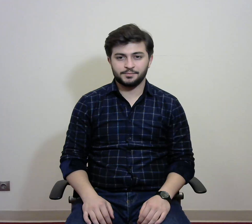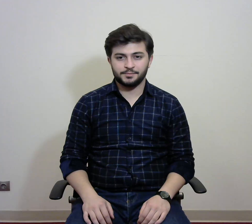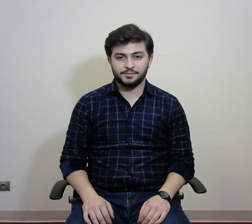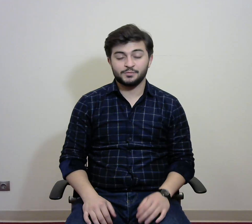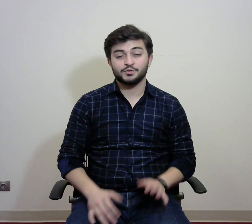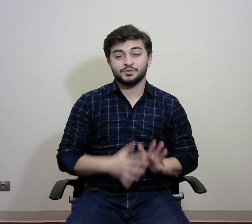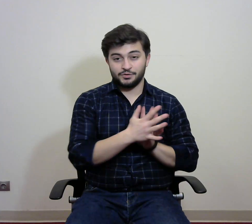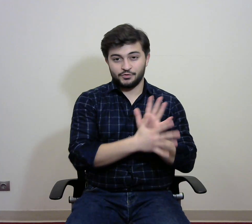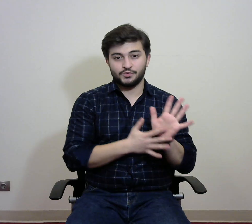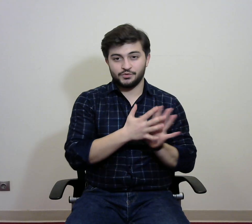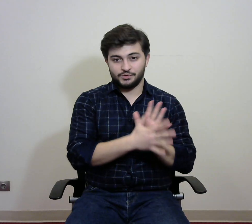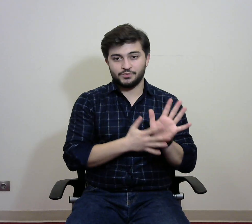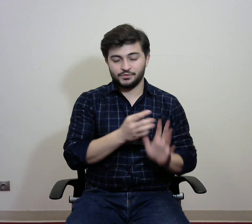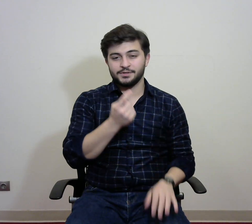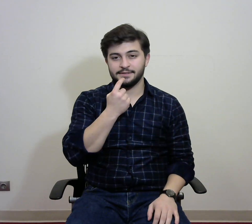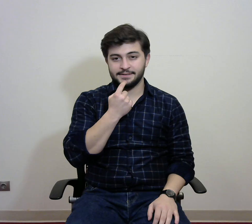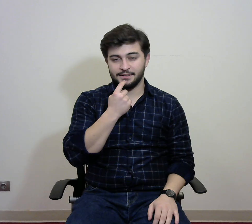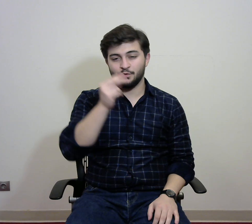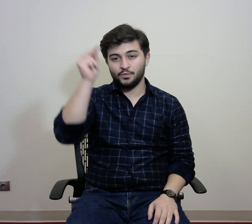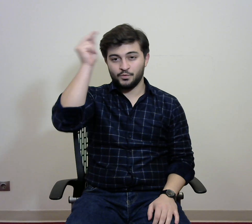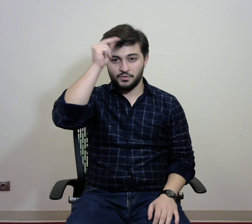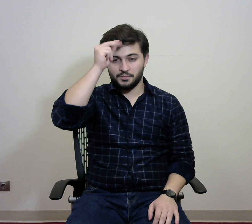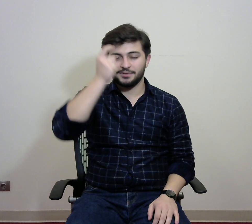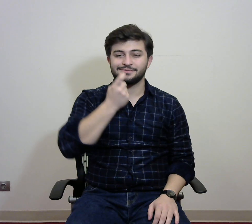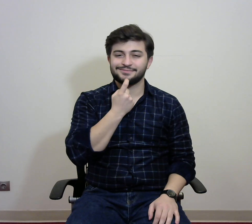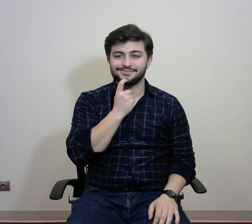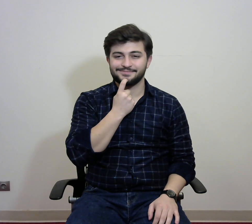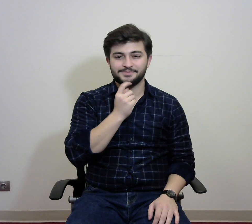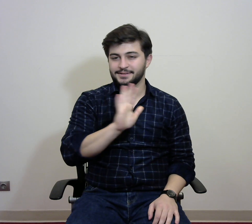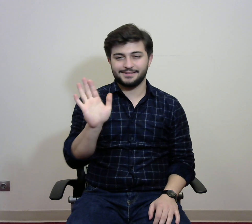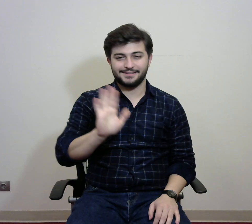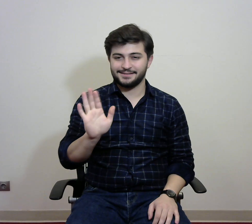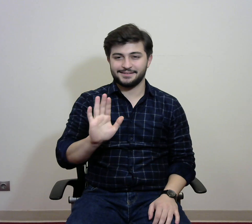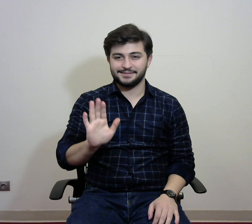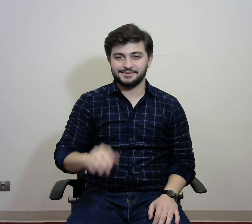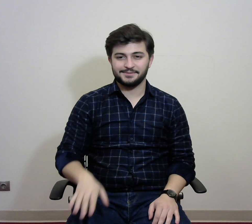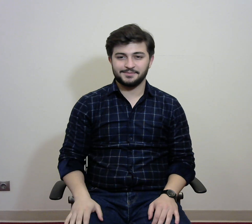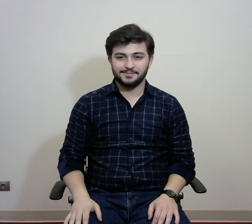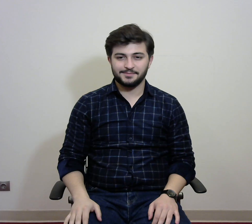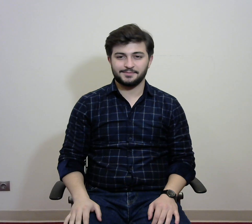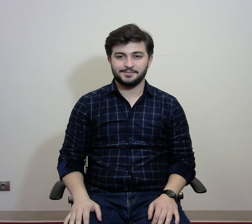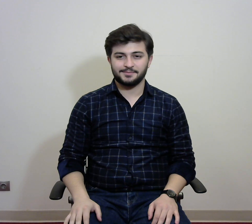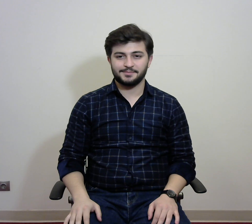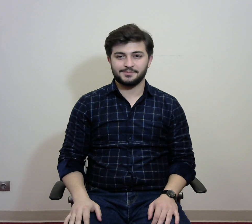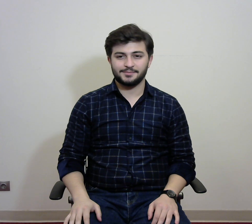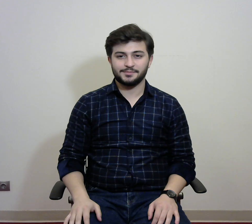İşarə dilini öyrənmək çətin deyil